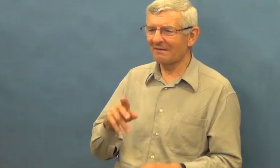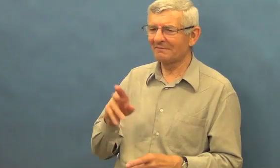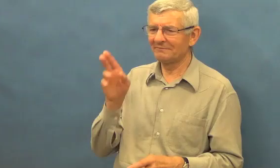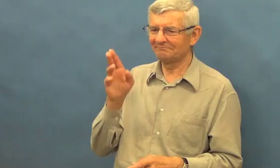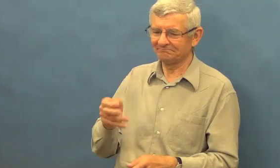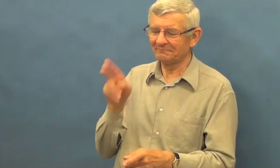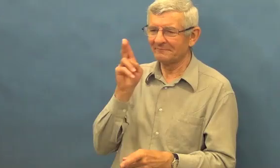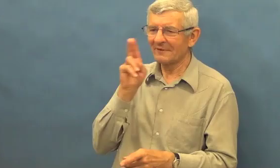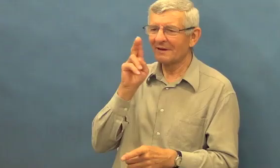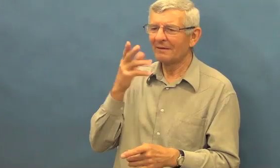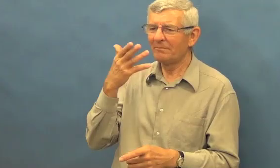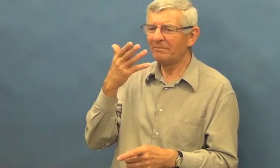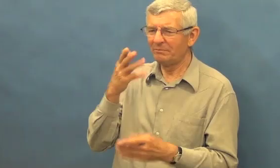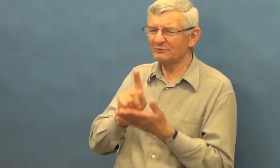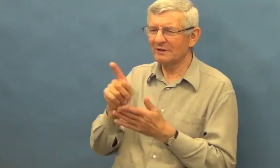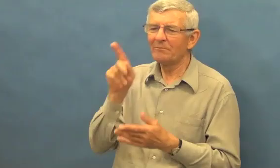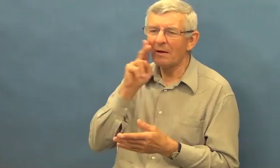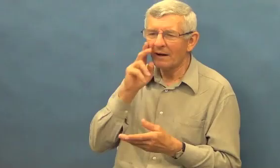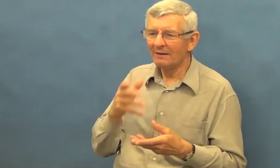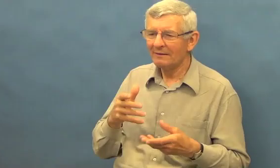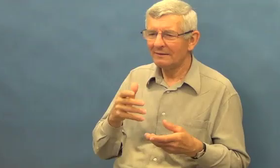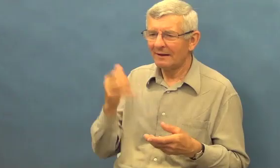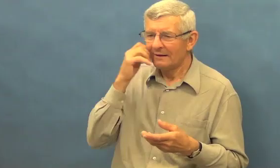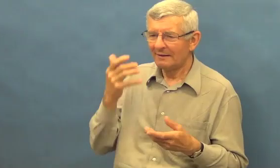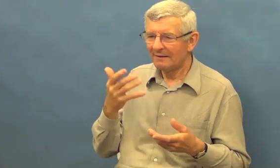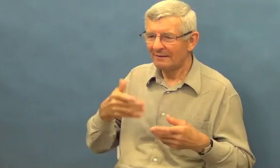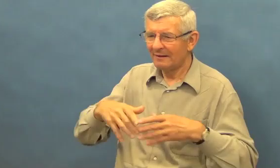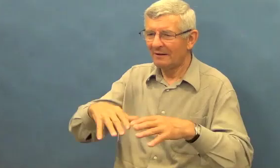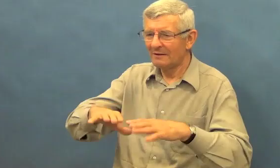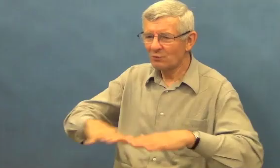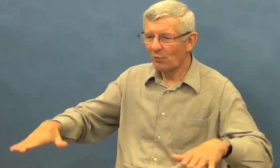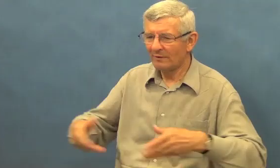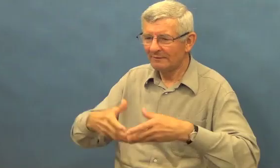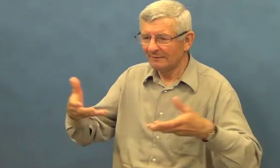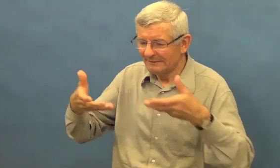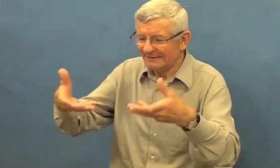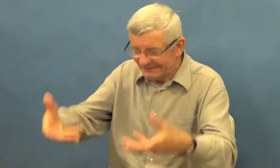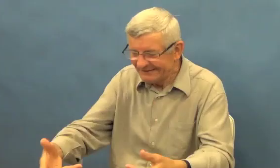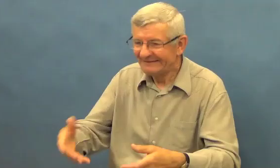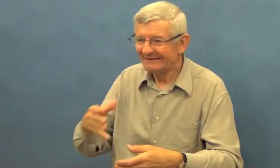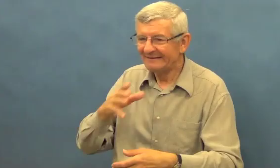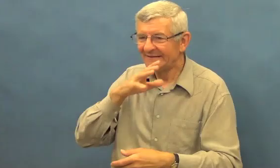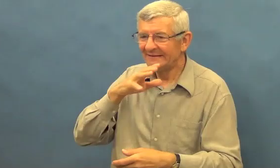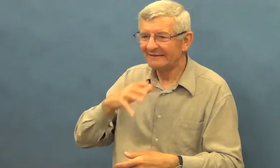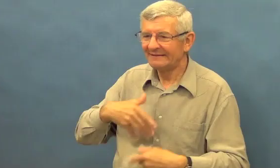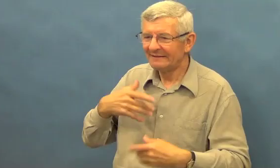Mama, dobrze mama, mysz mama trzyma owoce, idzie stawia miskę na stole. Miska pełna zdrowia.